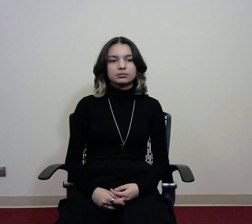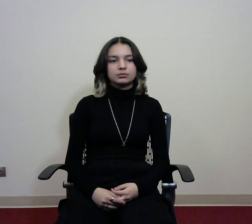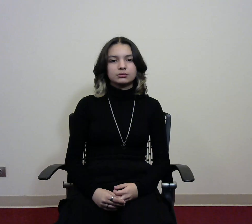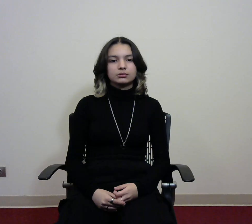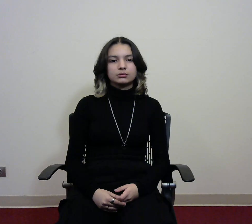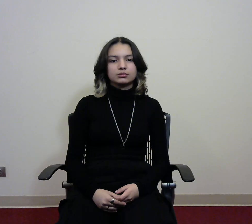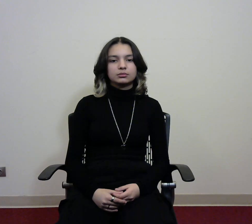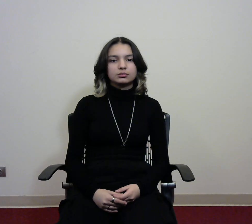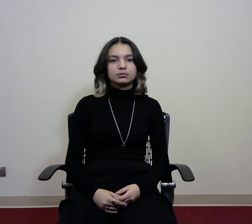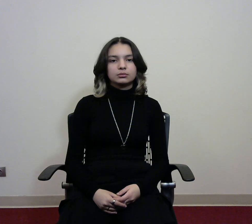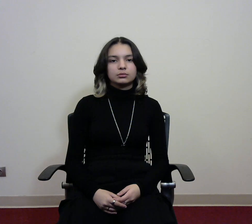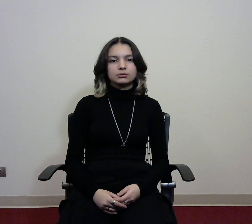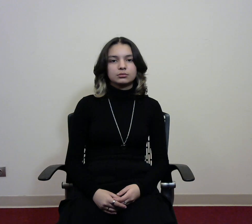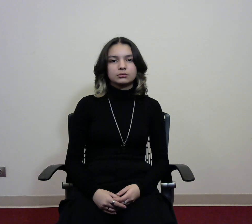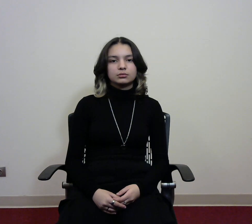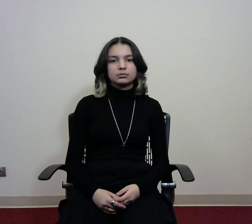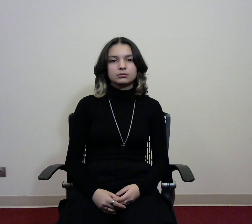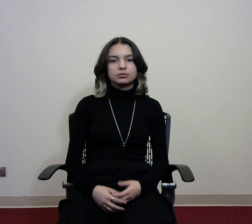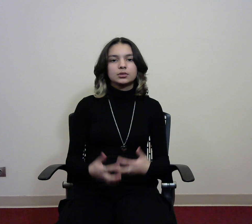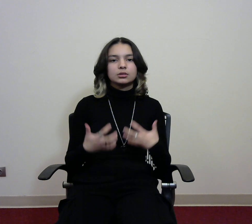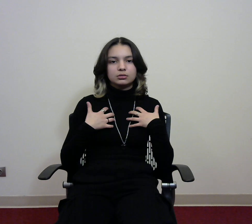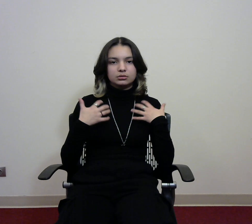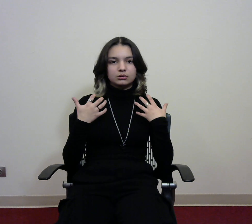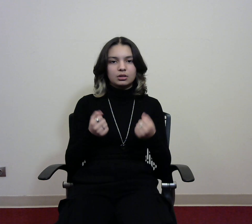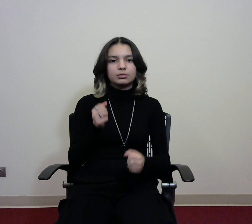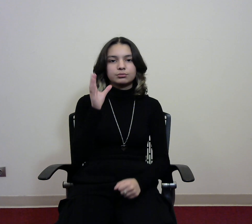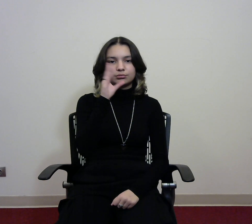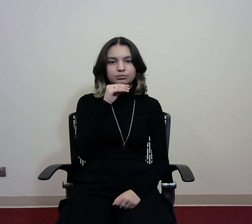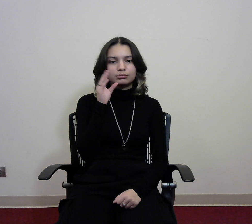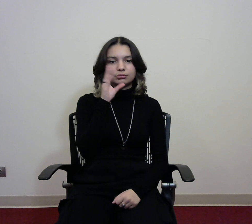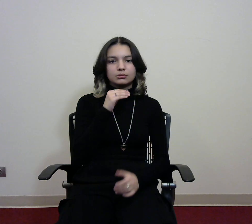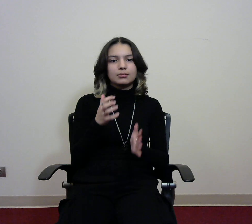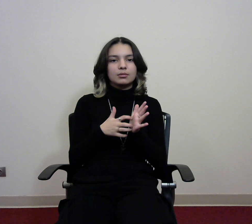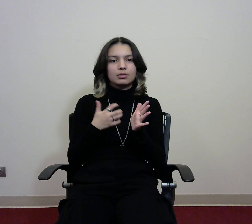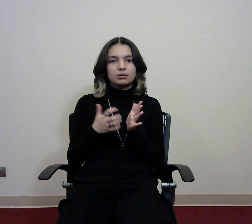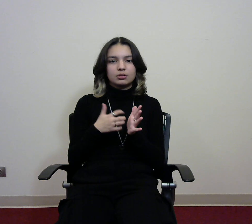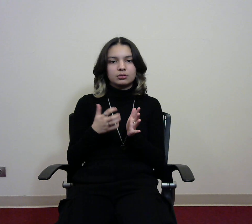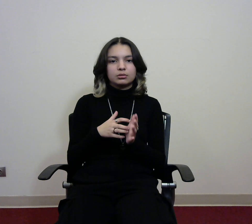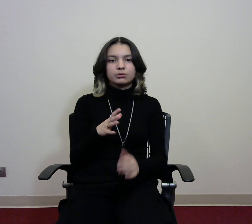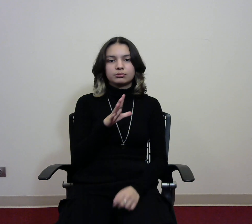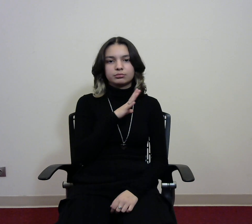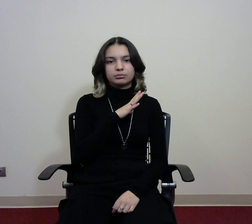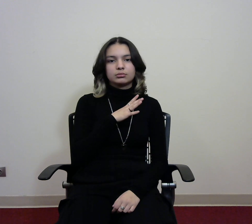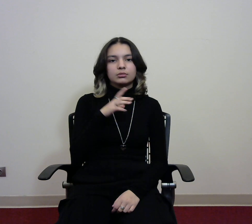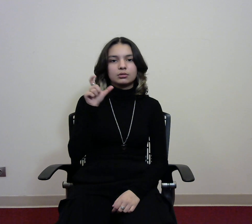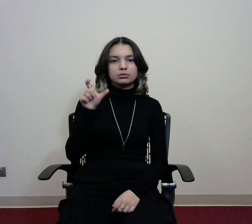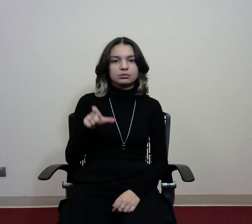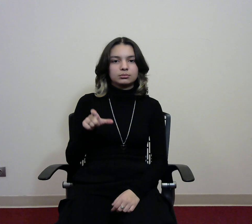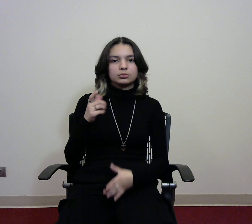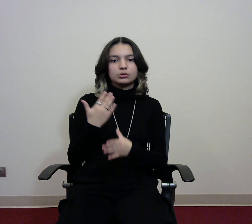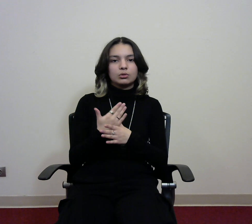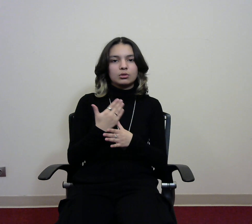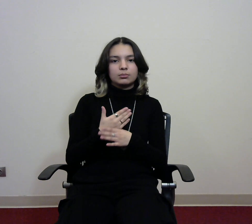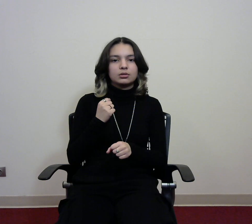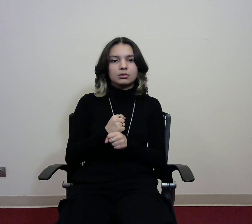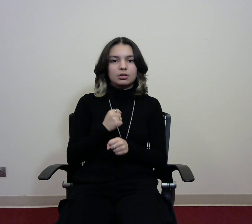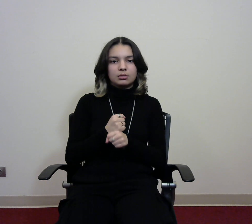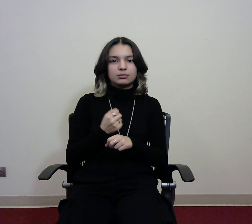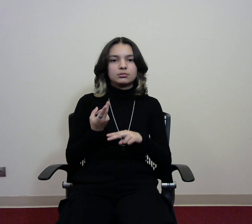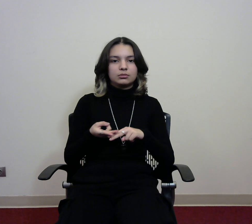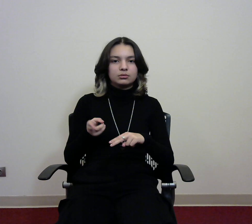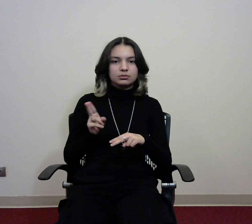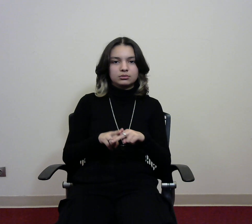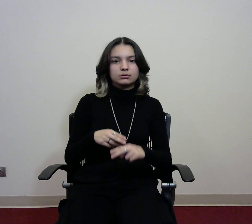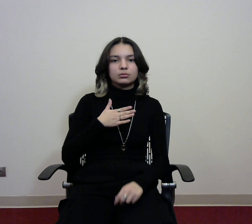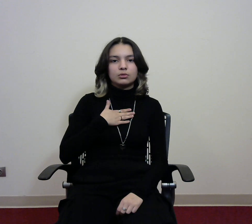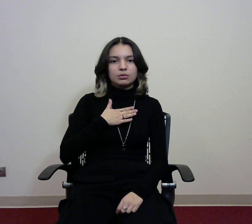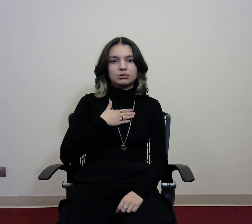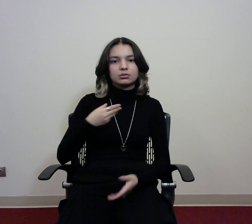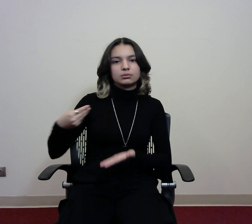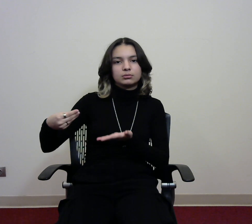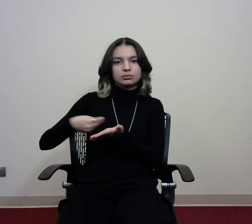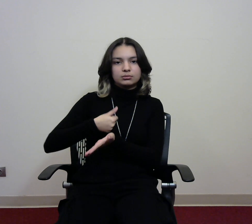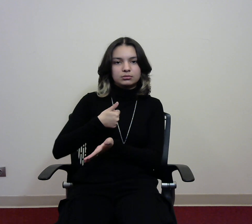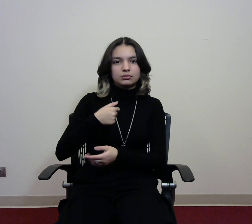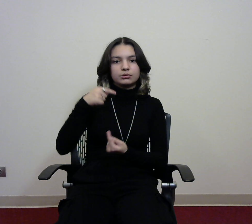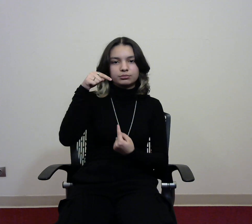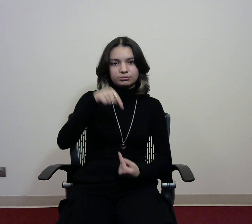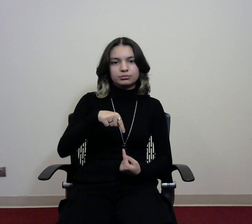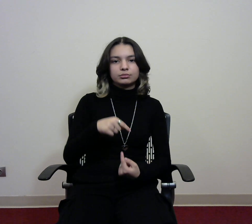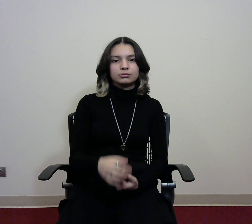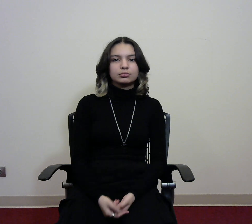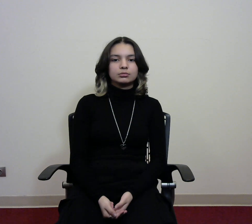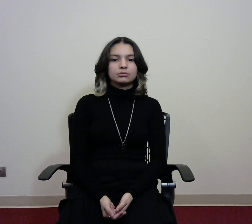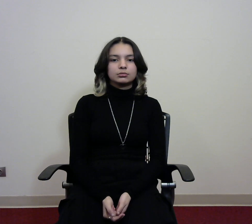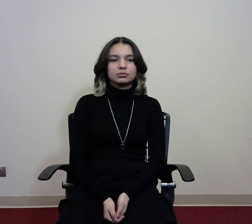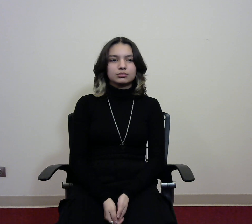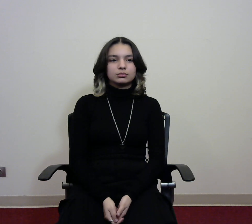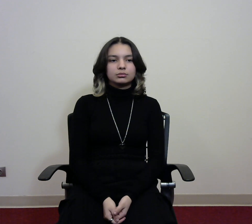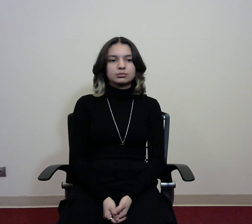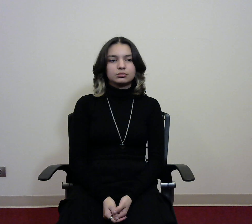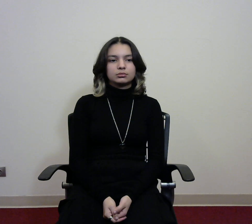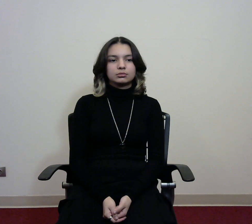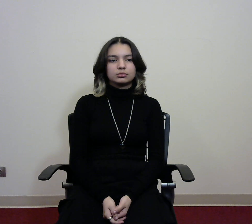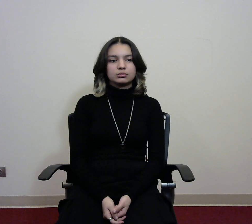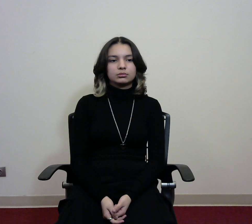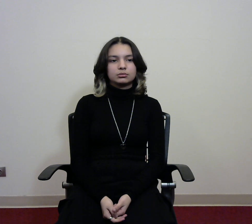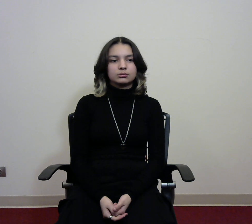Sağlamlıq imkanı məhdud olan şəxsə kömək etdiyimə görə mənə ödəniş düşürmü?